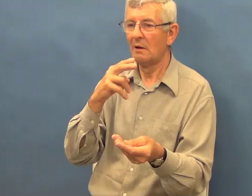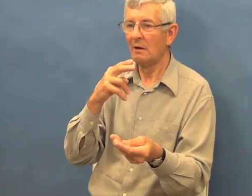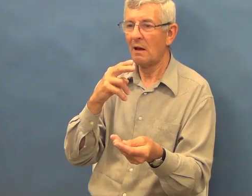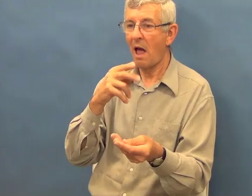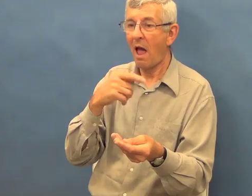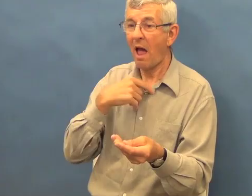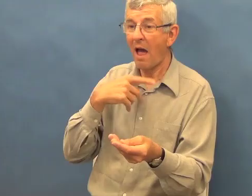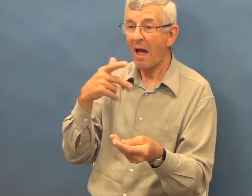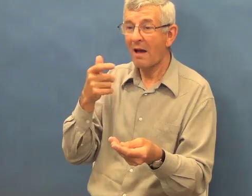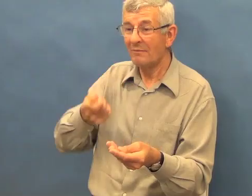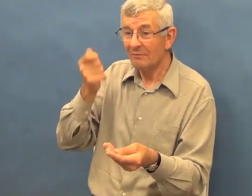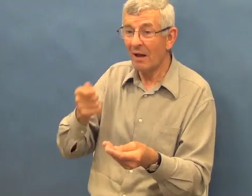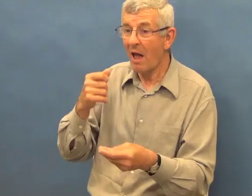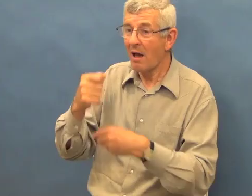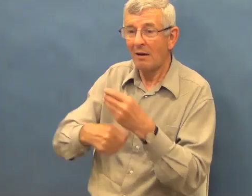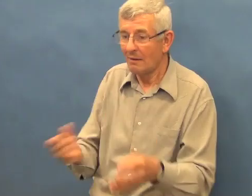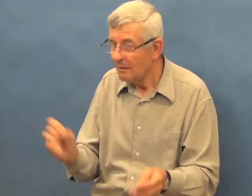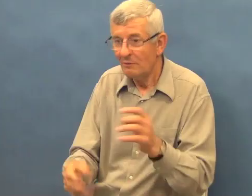A ten, który bawił się rakietką nie zbierał gruszek.